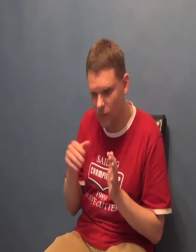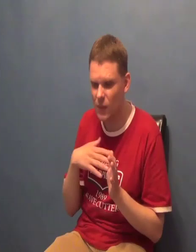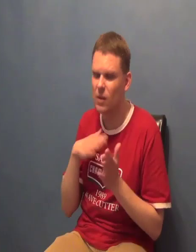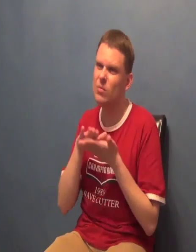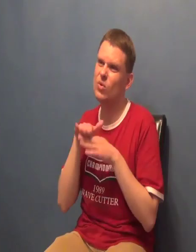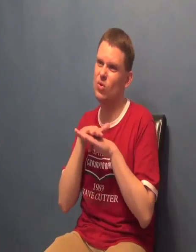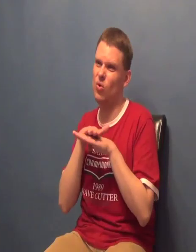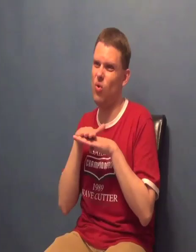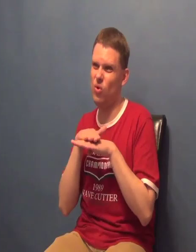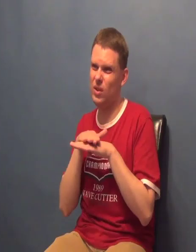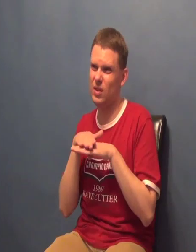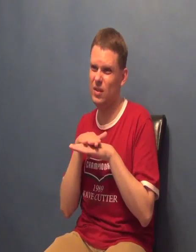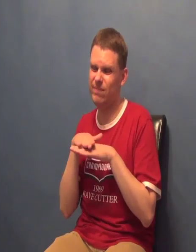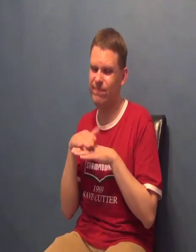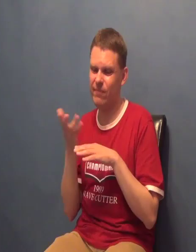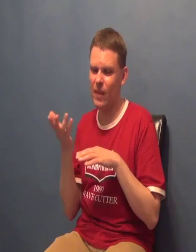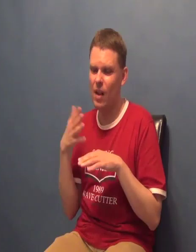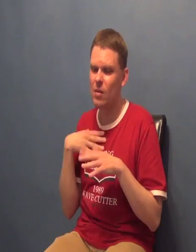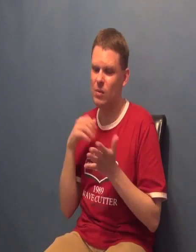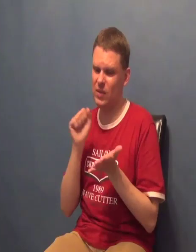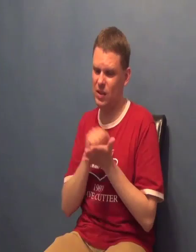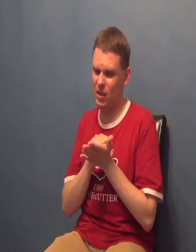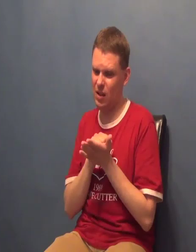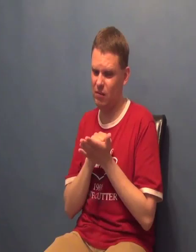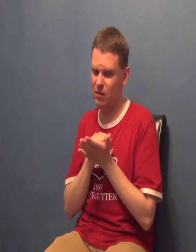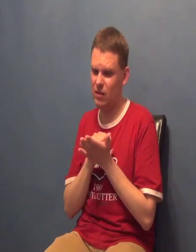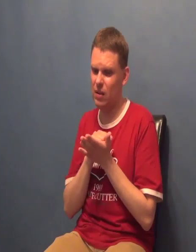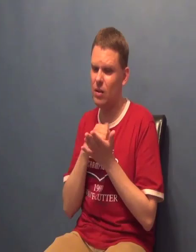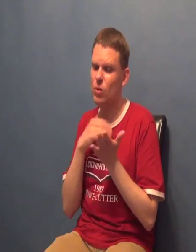Przepraszam, przepraszam, jestem zajęty.